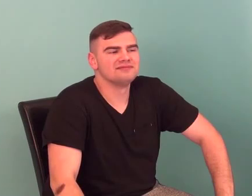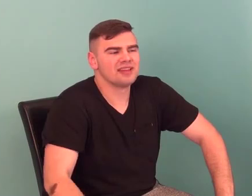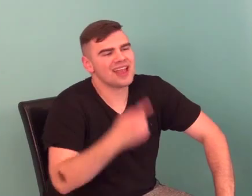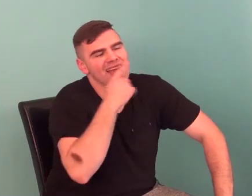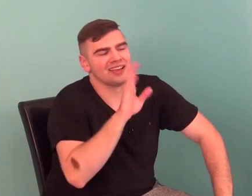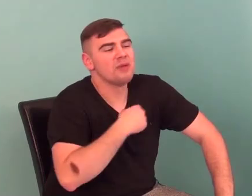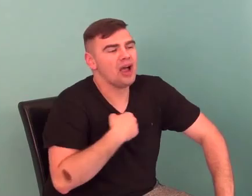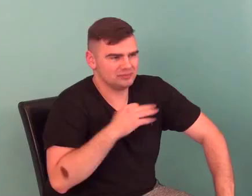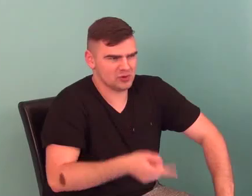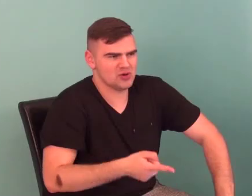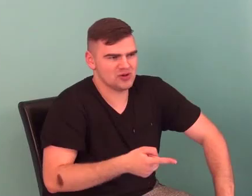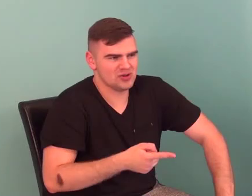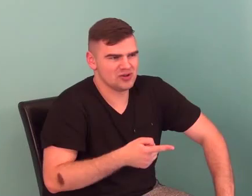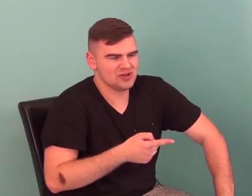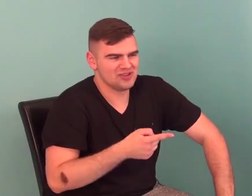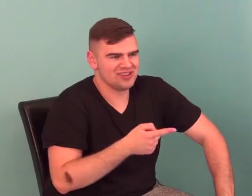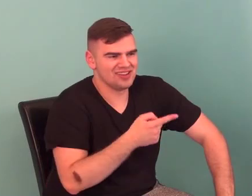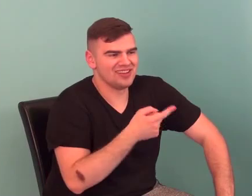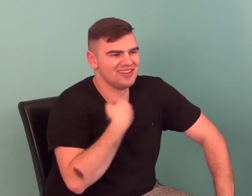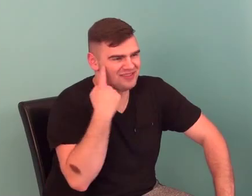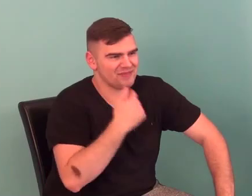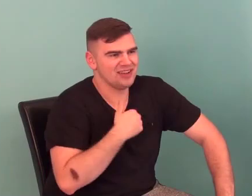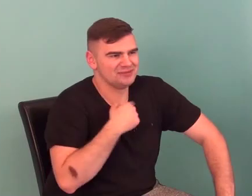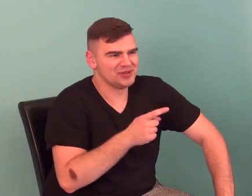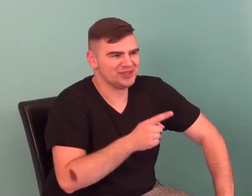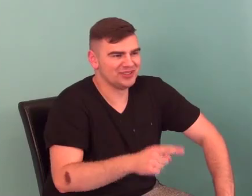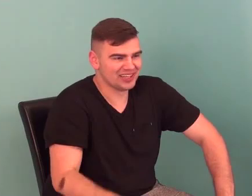Tajlandia e tam, a ja mówię o Polsce, tu jest?